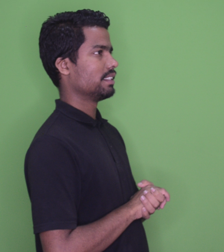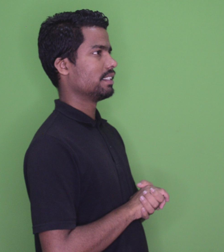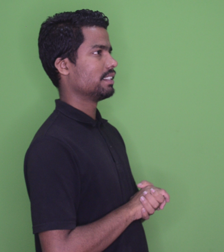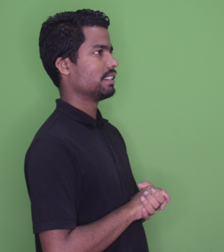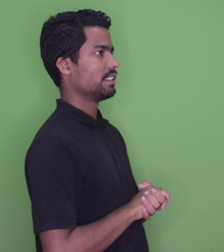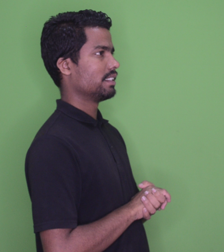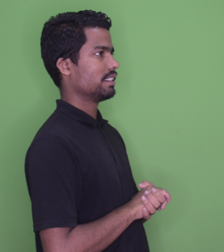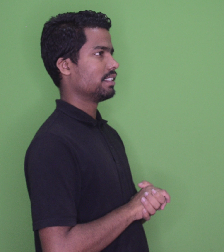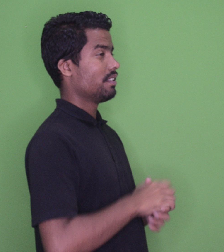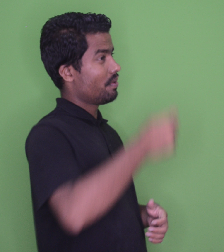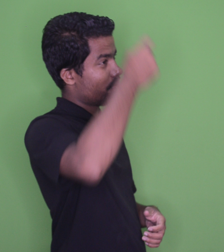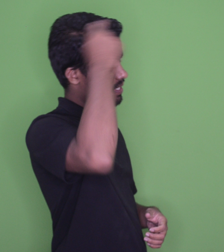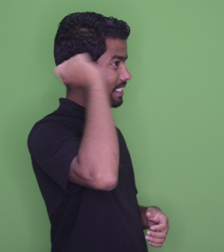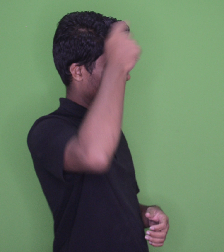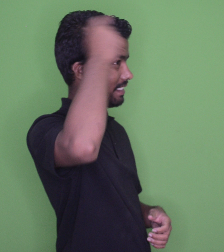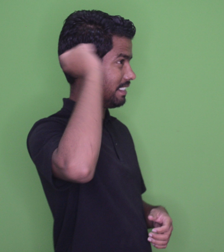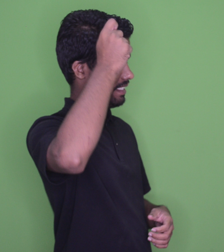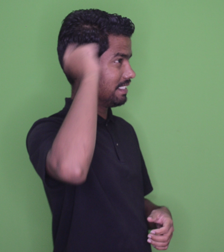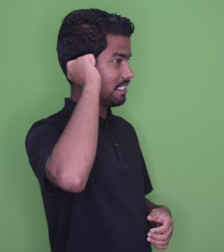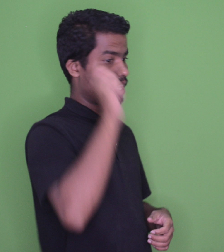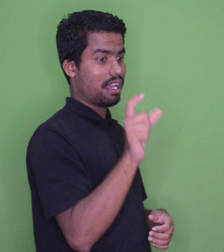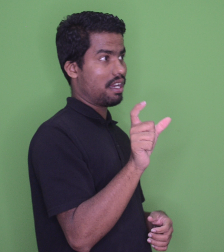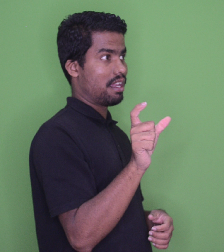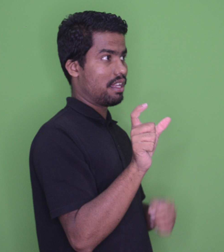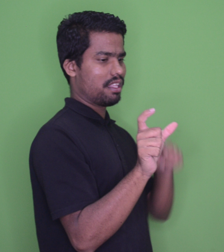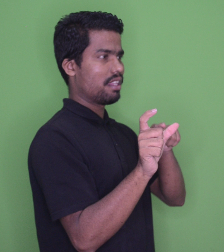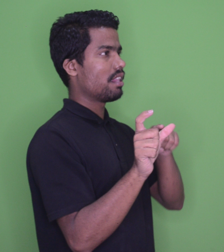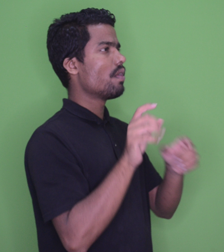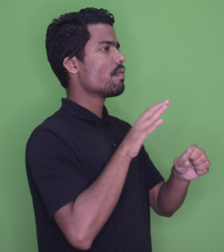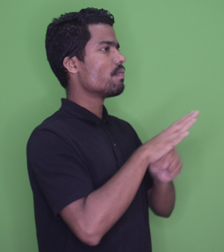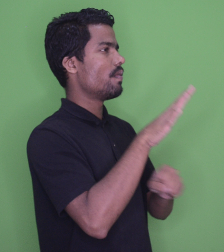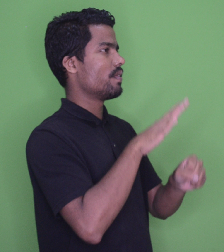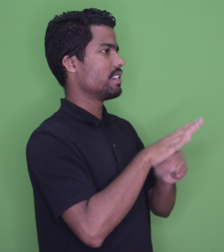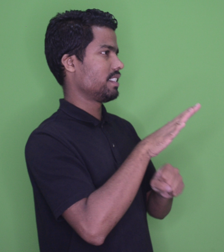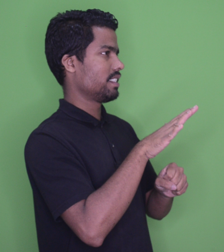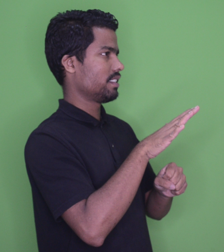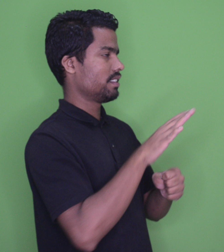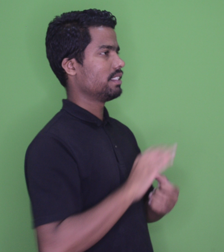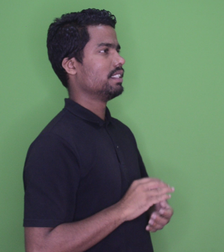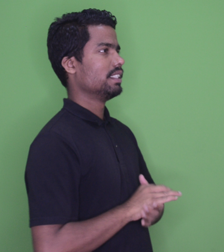this is a wooden comb